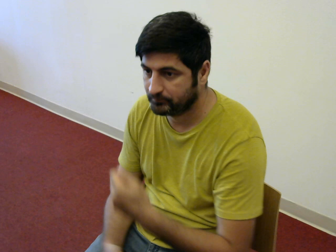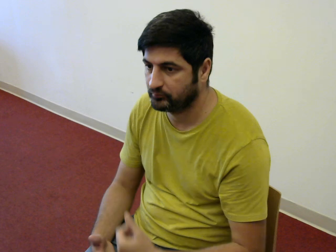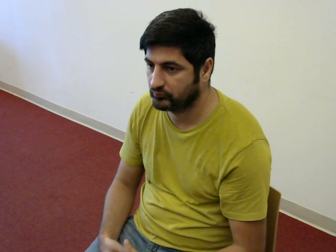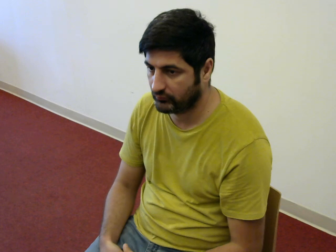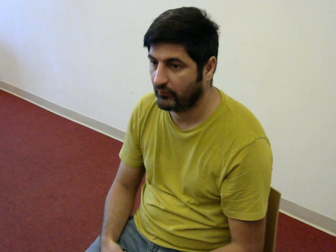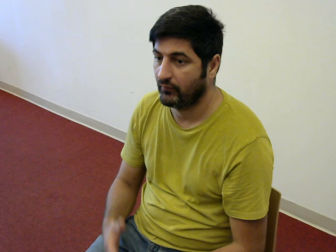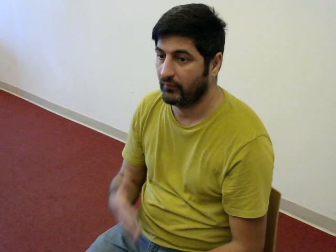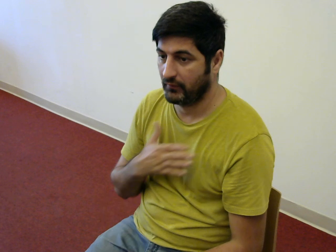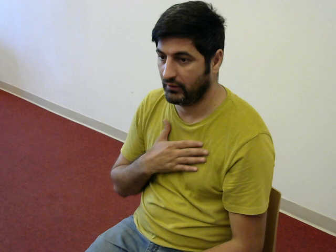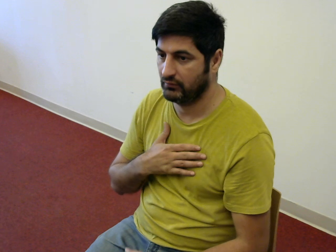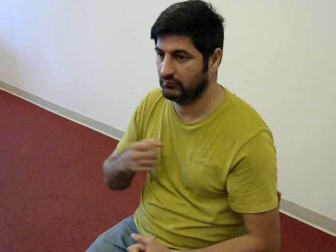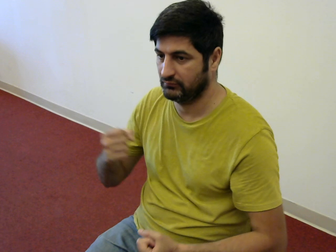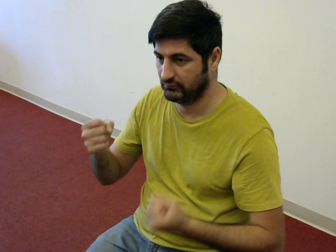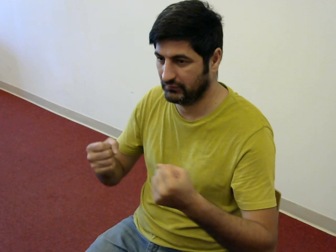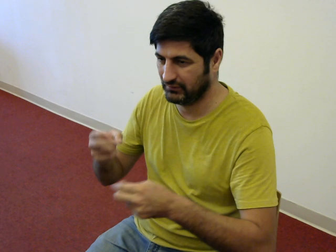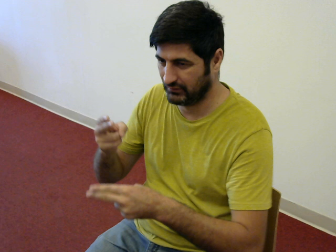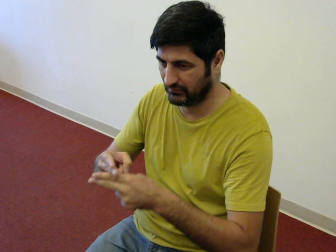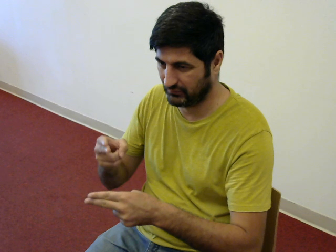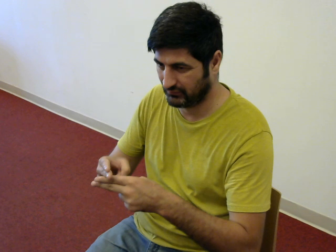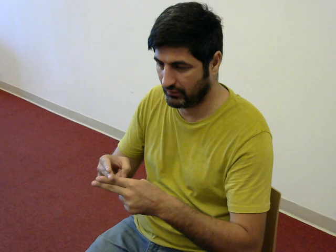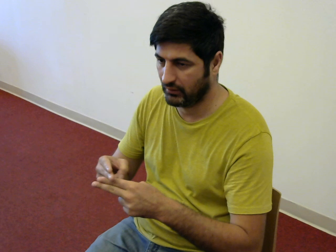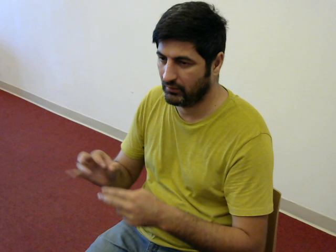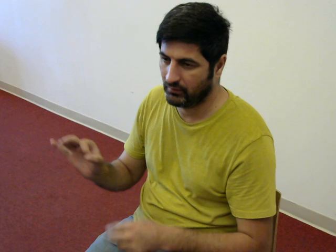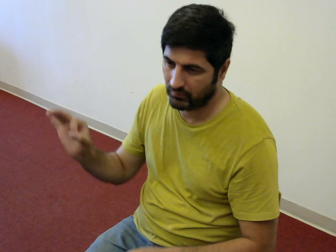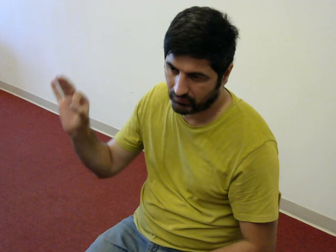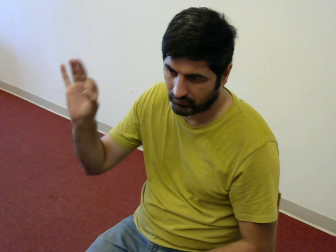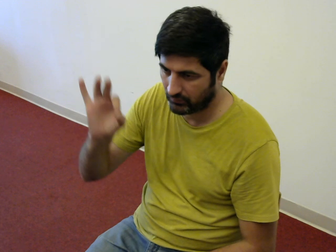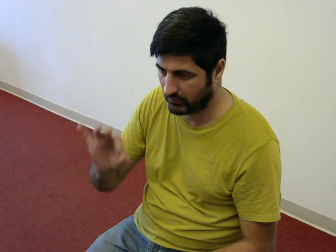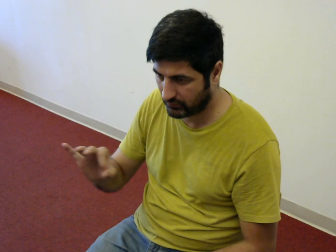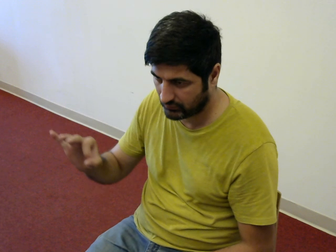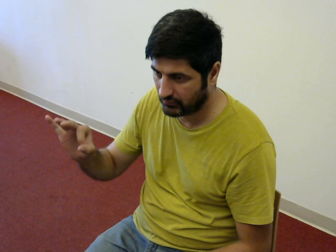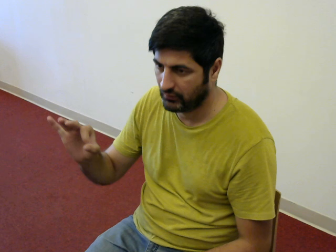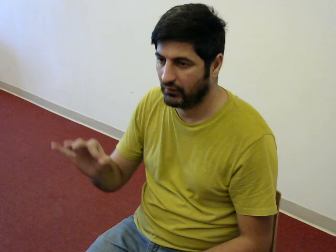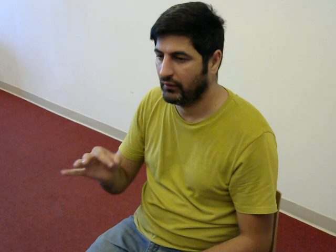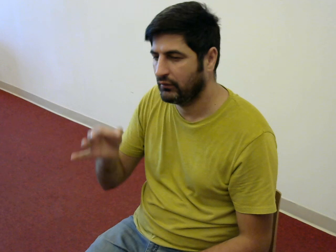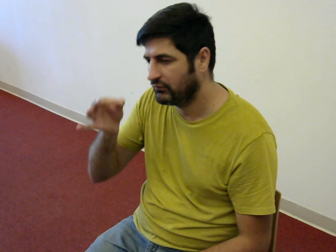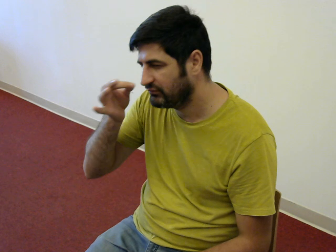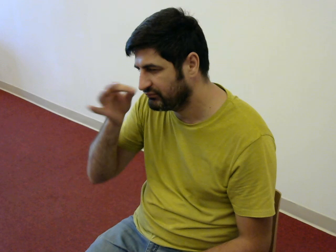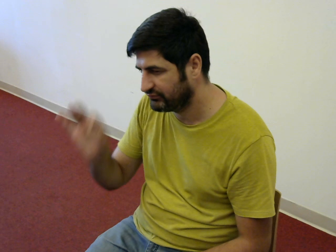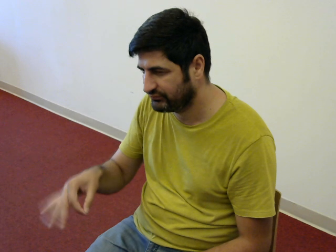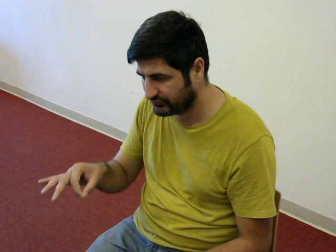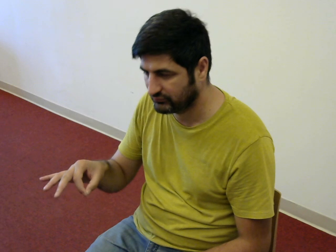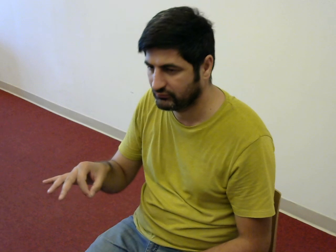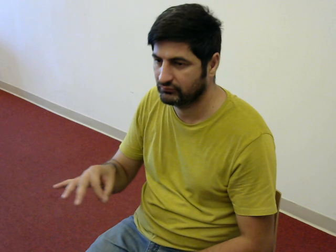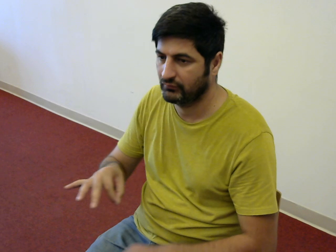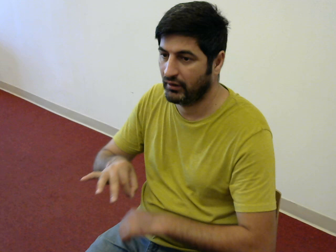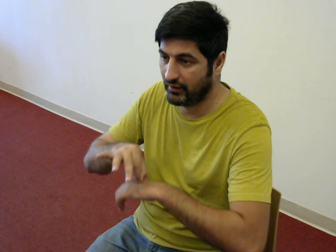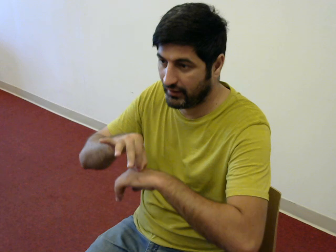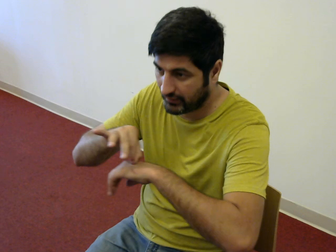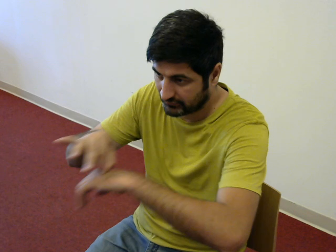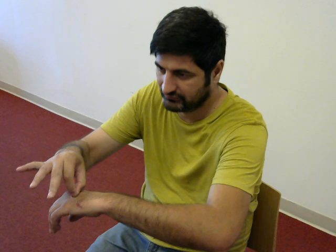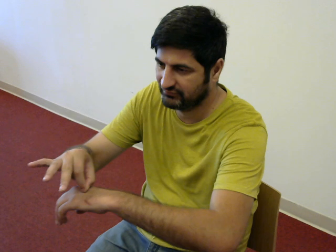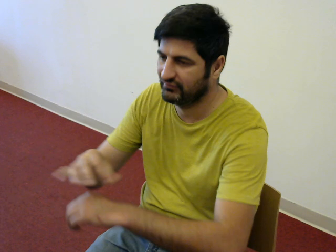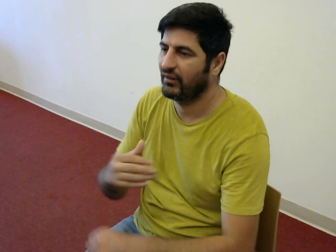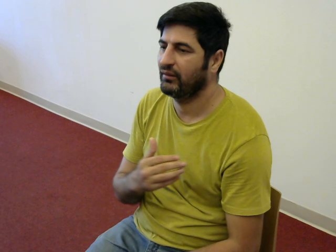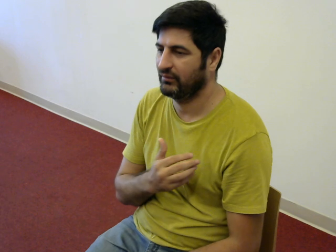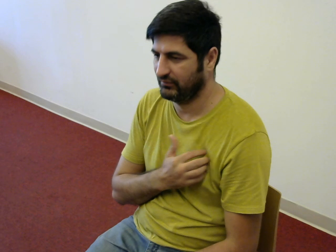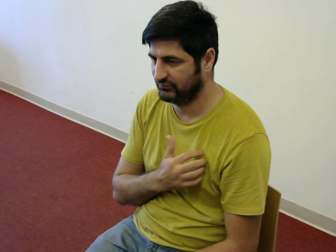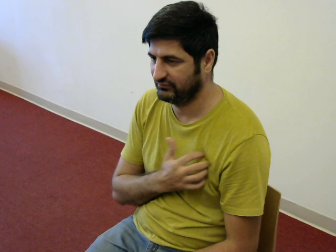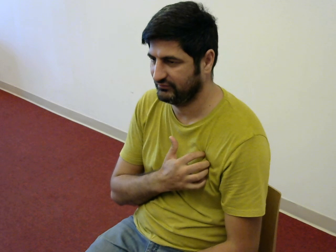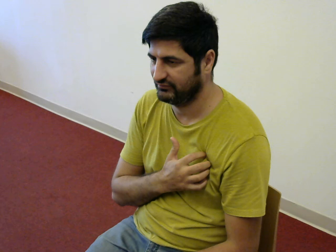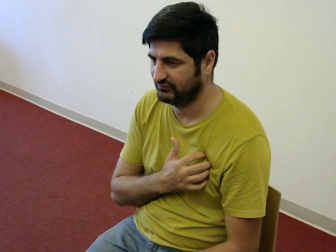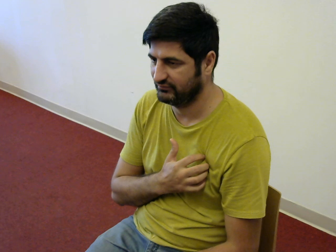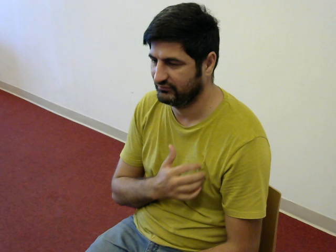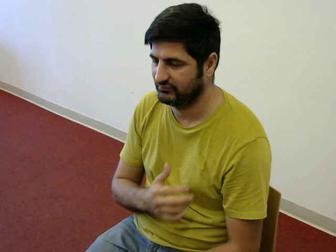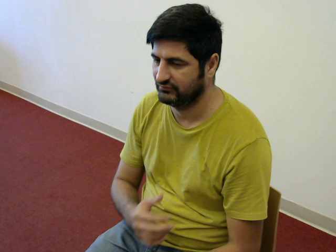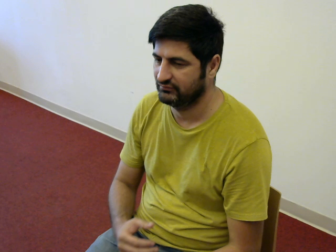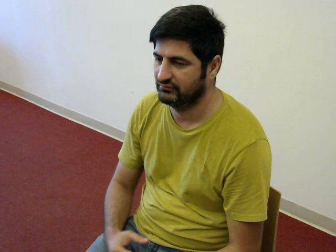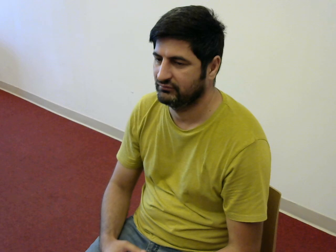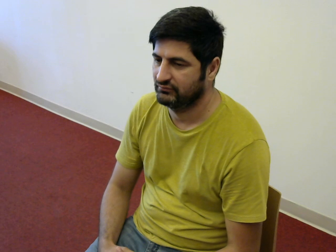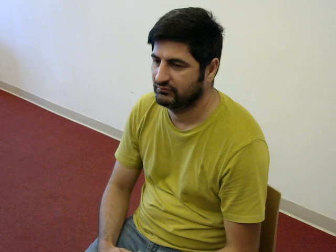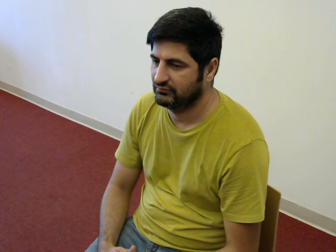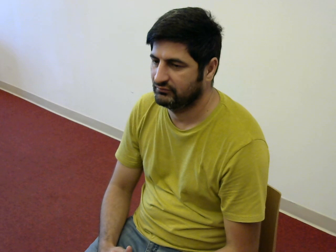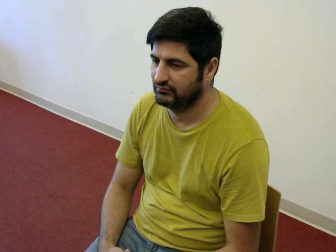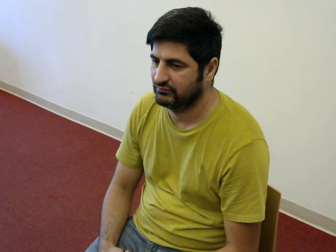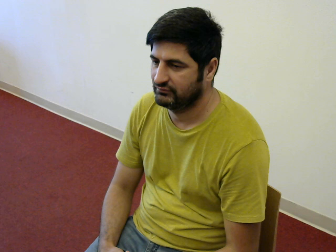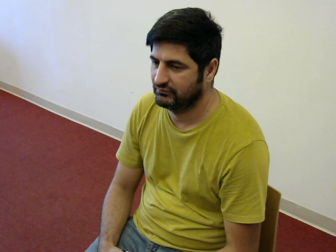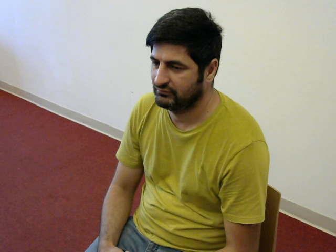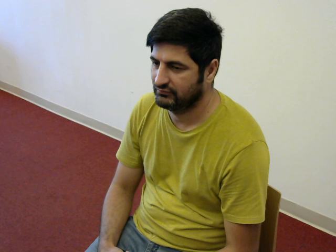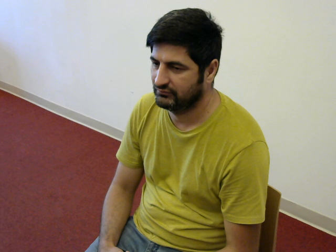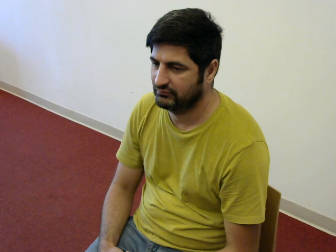Mən avtomobil təmiri üzrə təcrübə keçmək istəyirəm